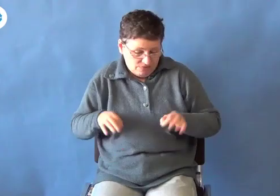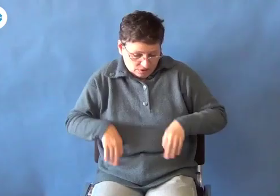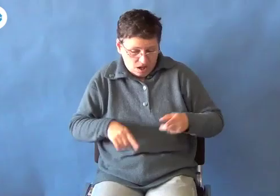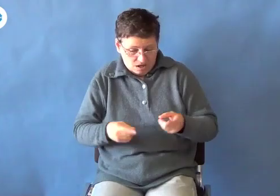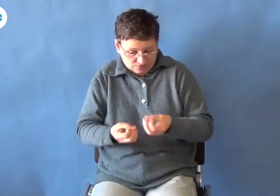Winni.